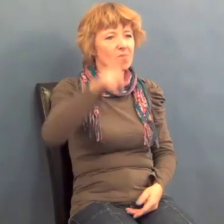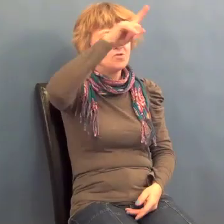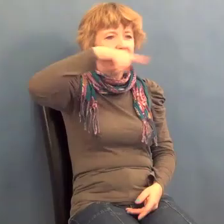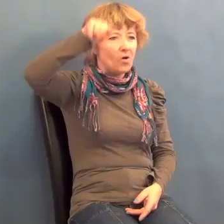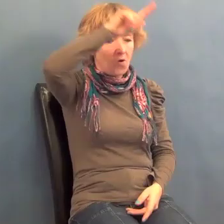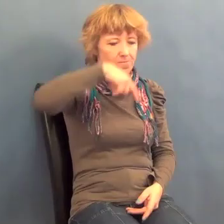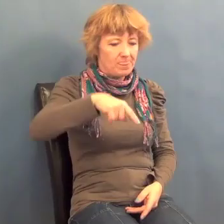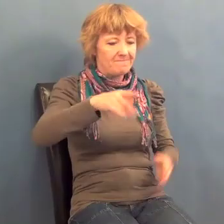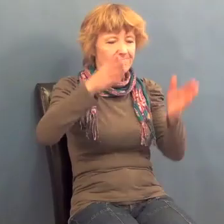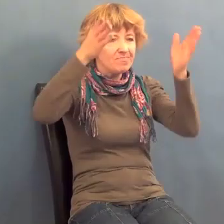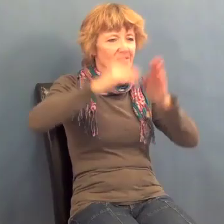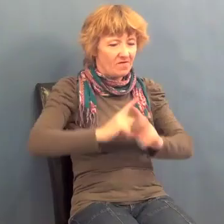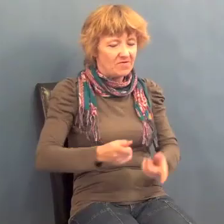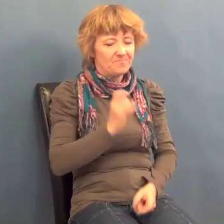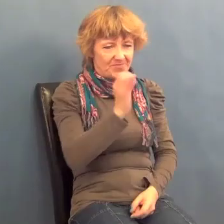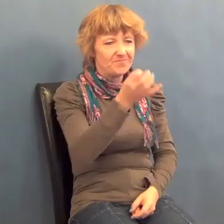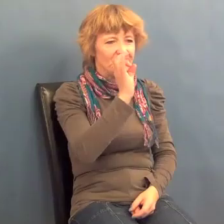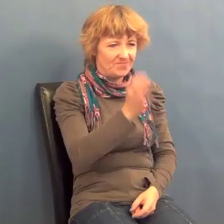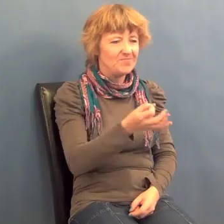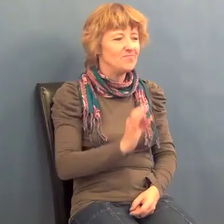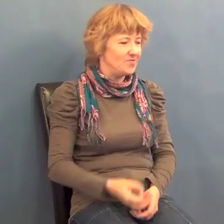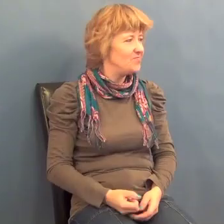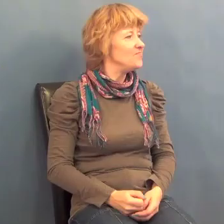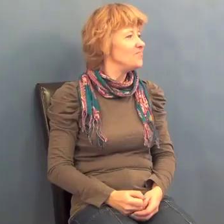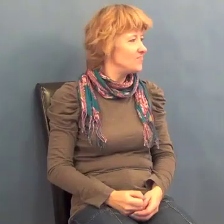Okrągły znak, a w nim wąwóz, więc nie wolno, zgadza się.